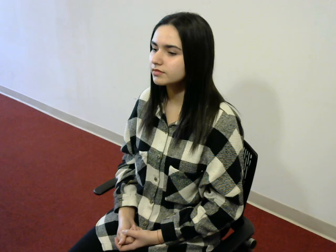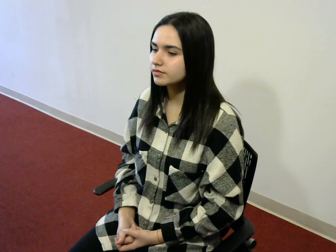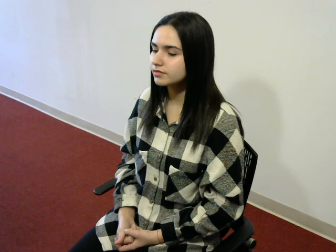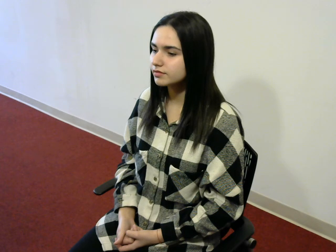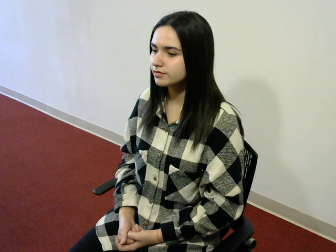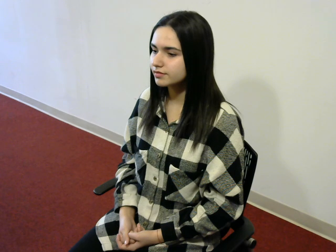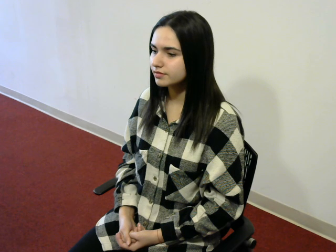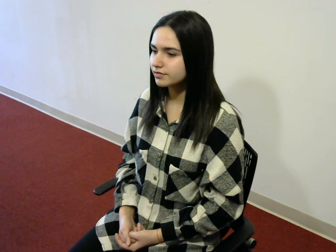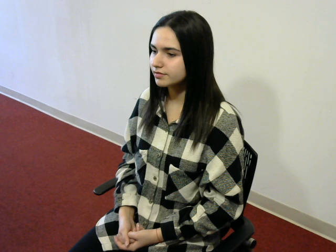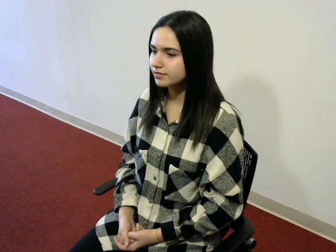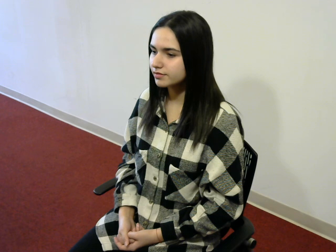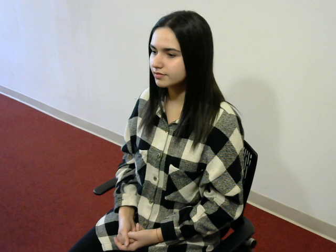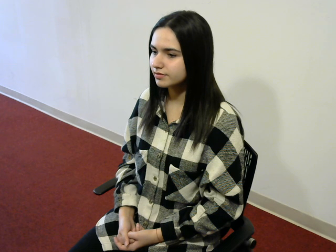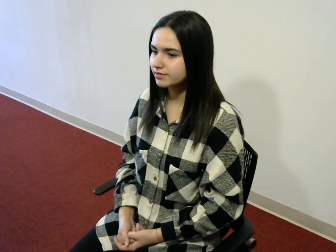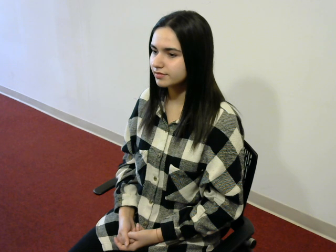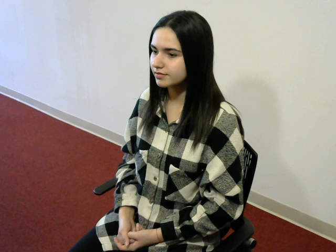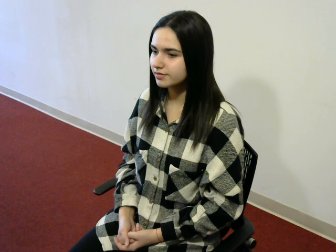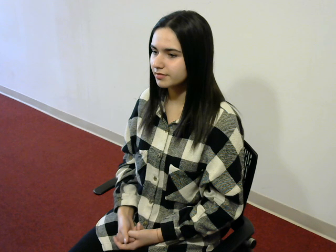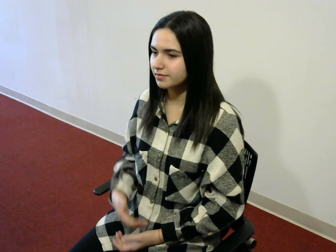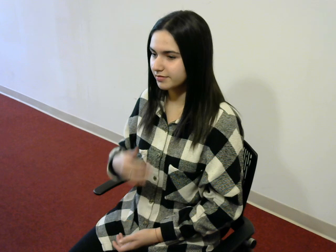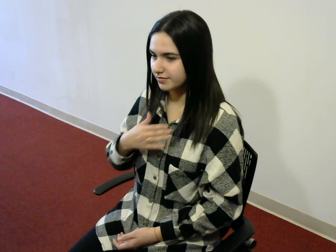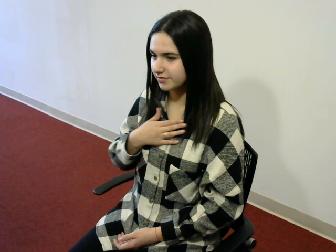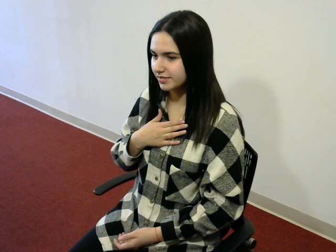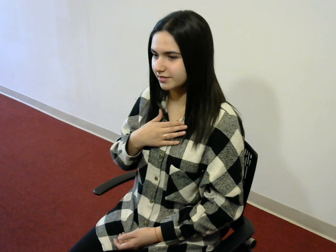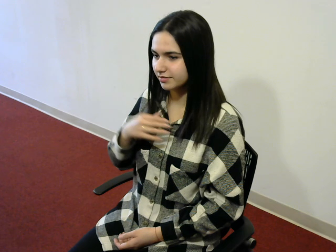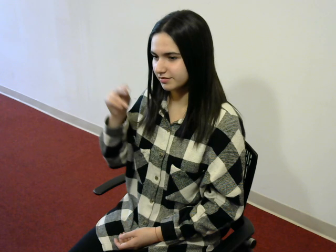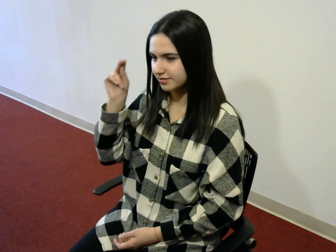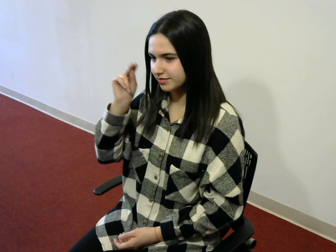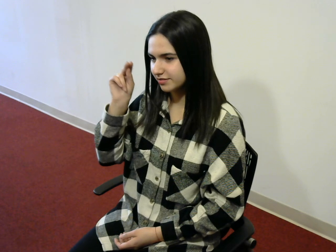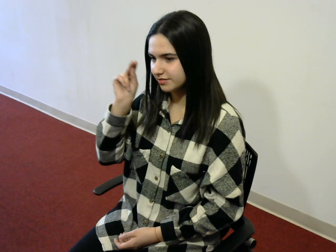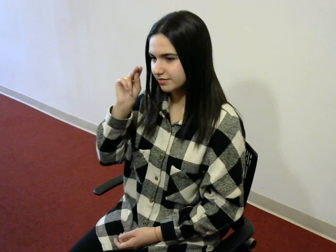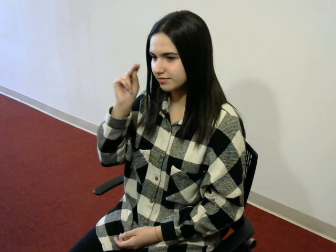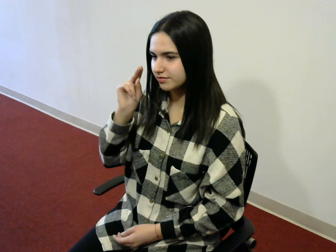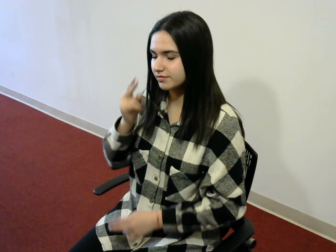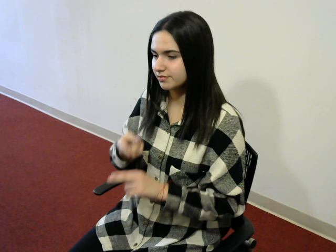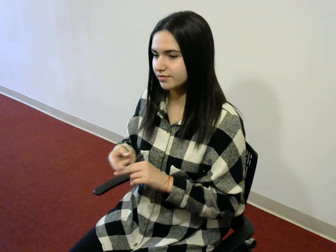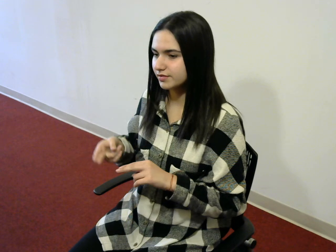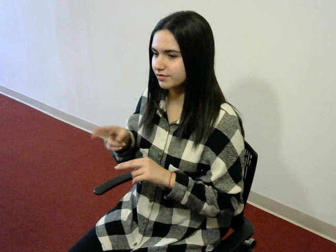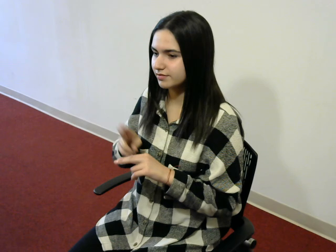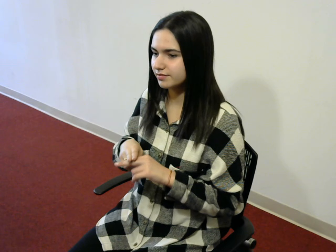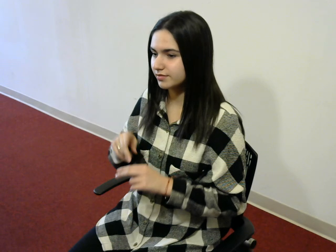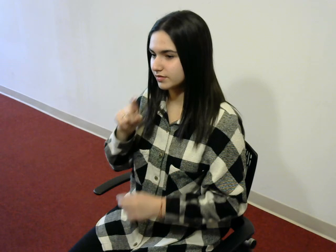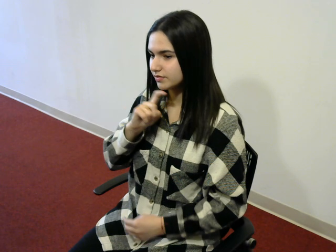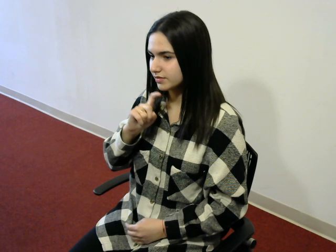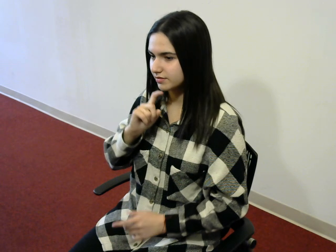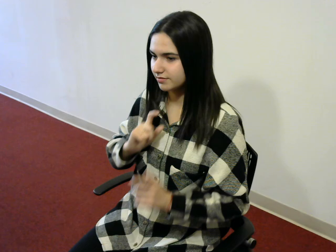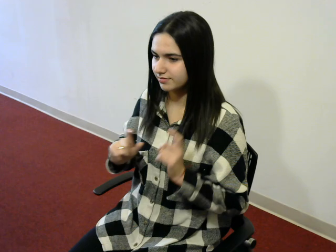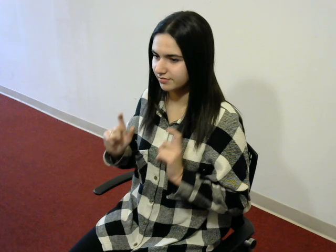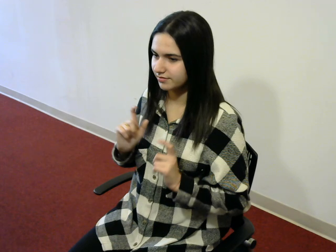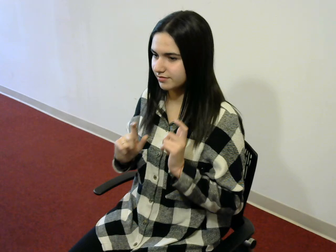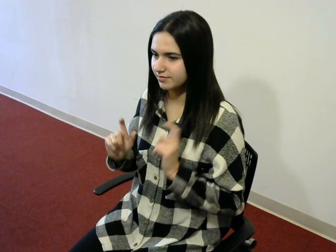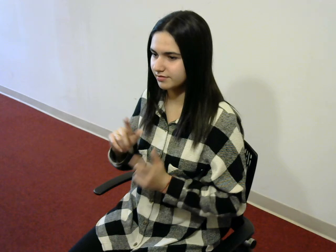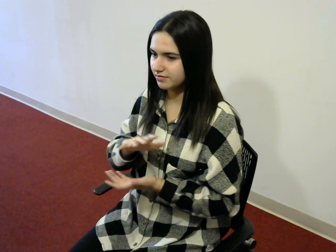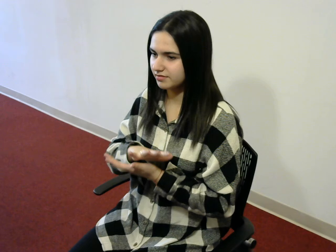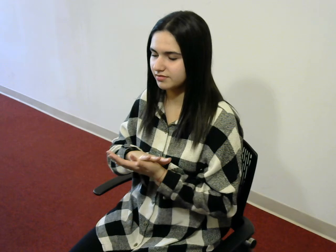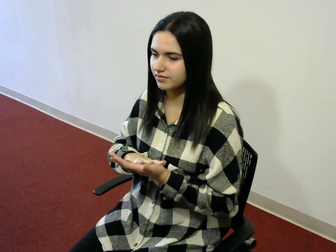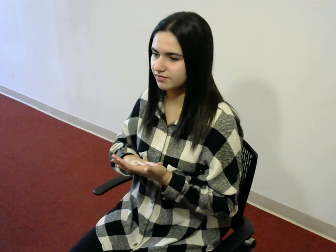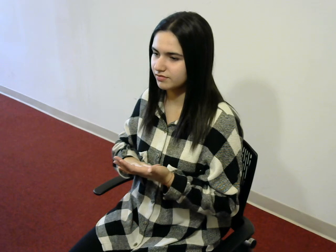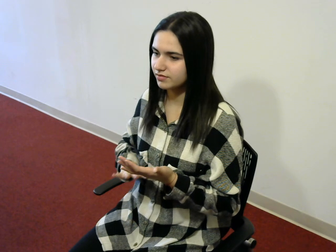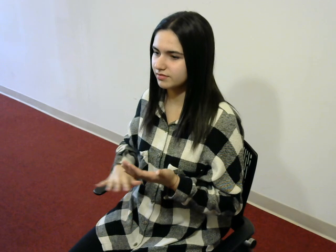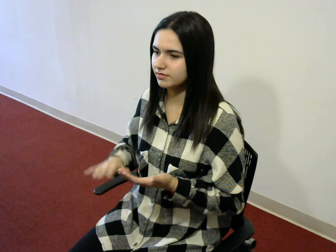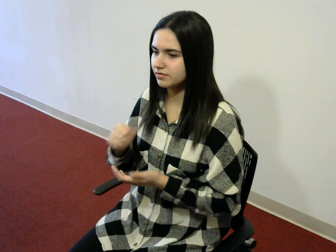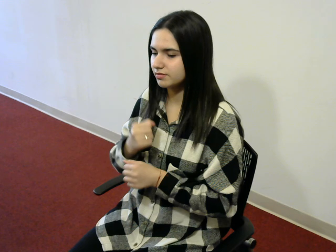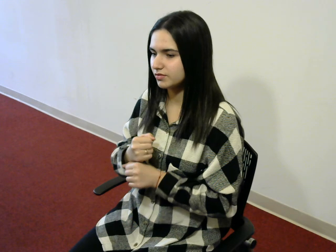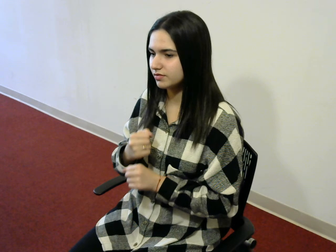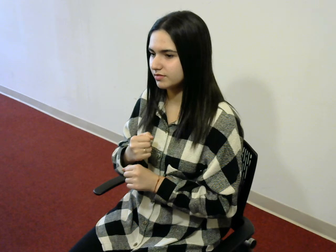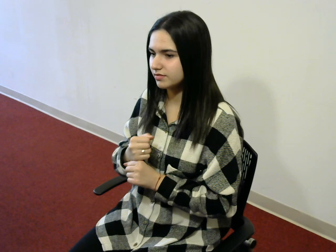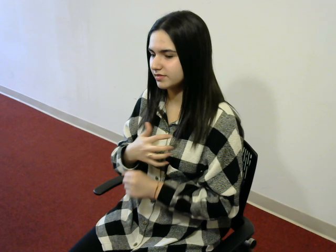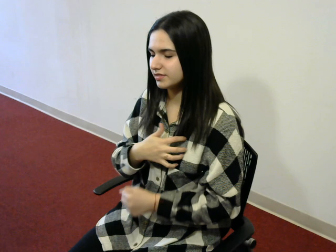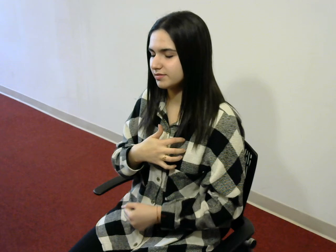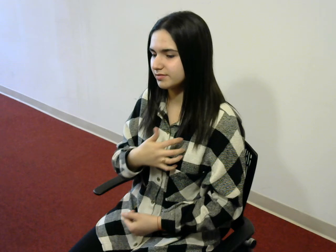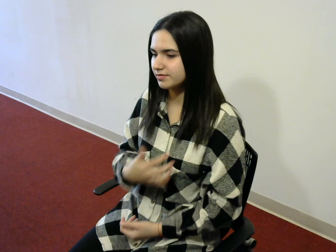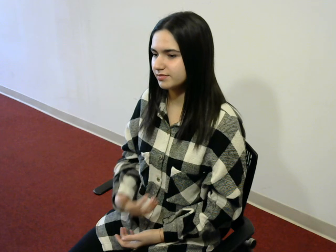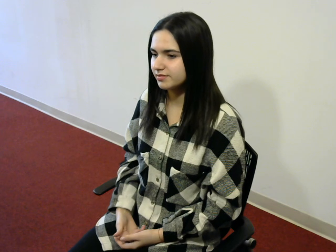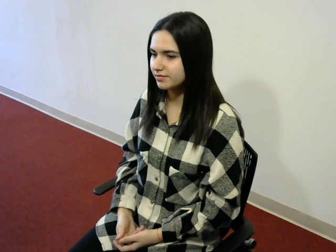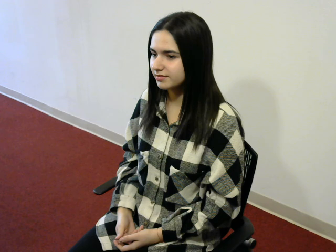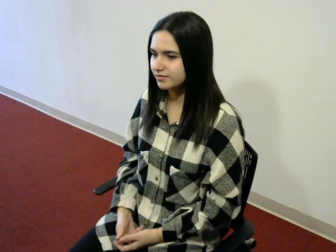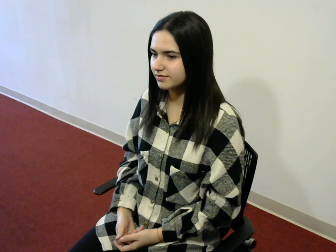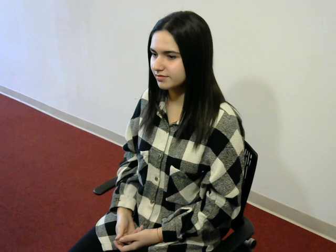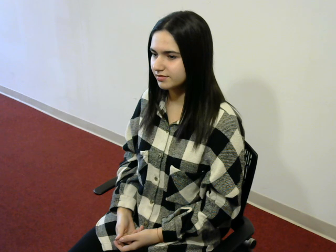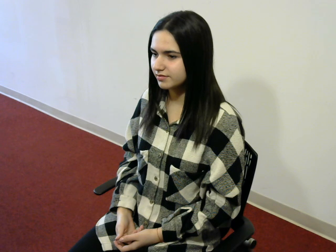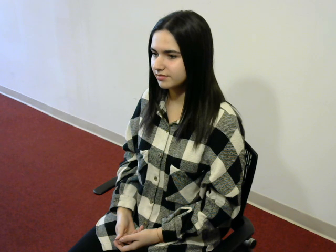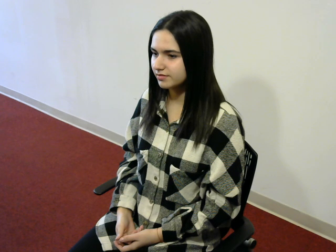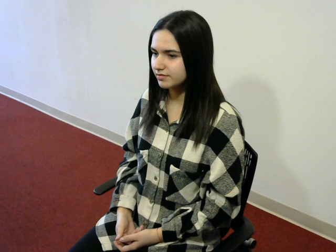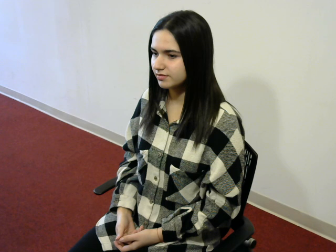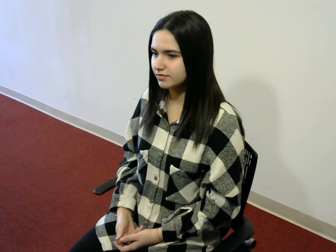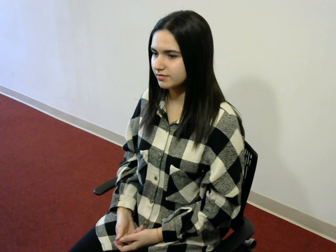Mən təhsilimi bu universitetdə davam etmək istəyirəm